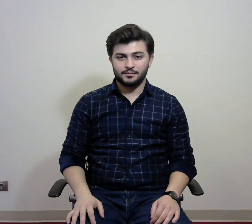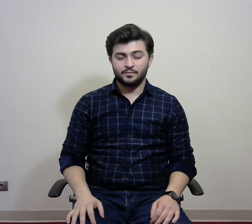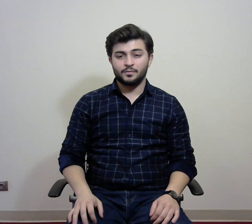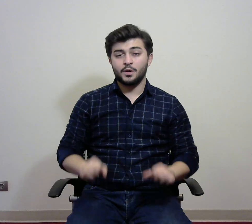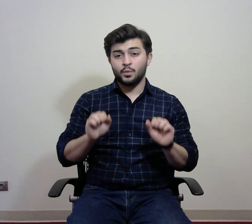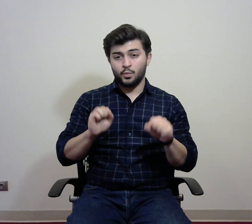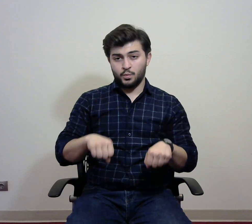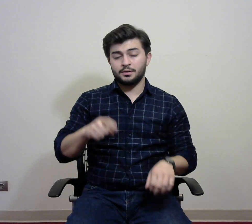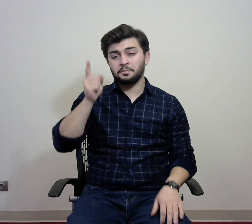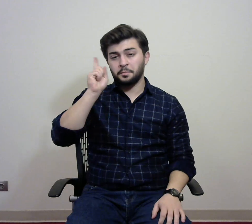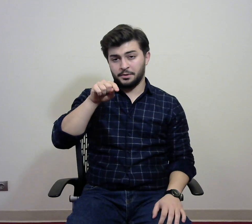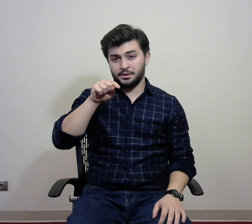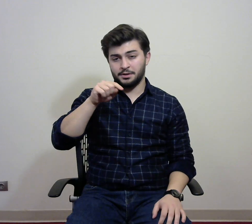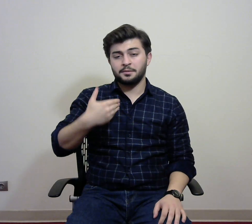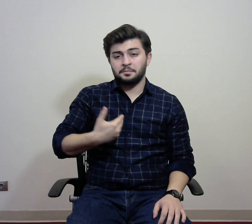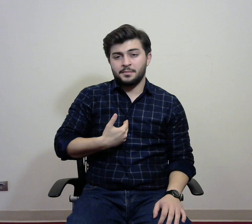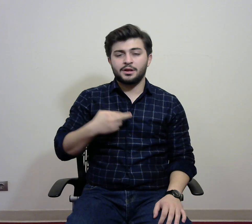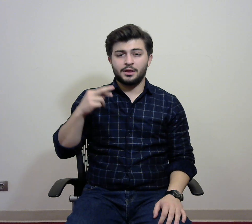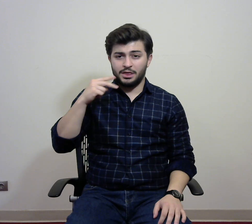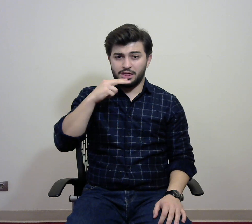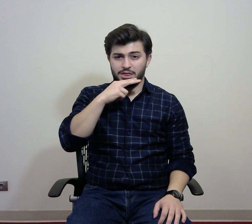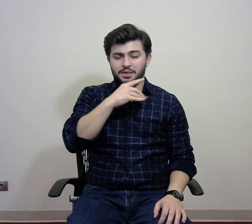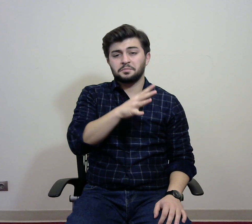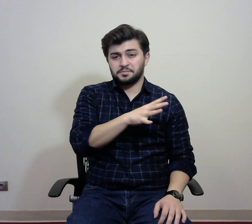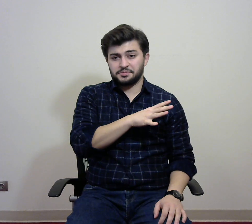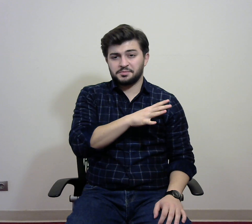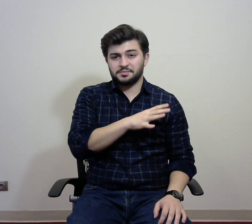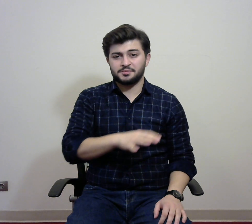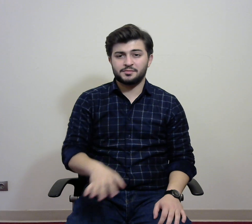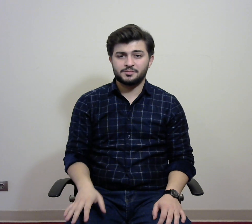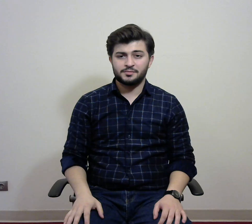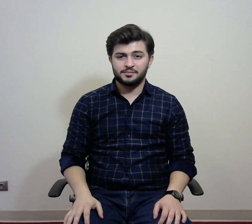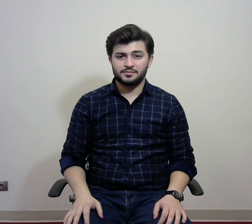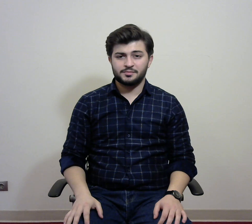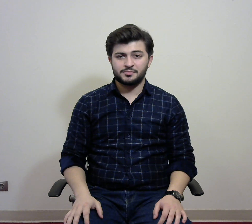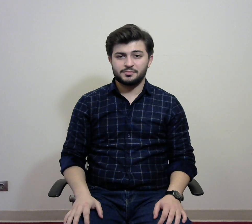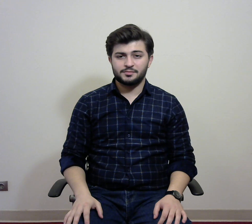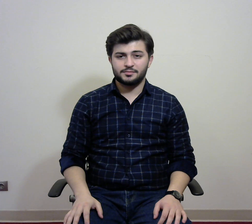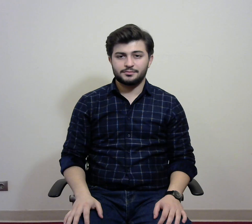Ola bilər mən zəhərlənmişəm